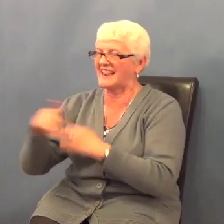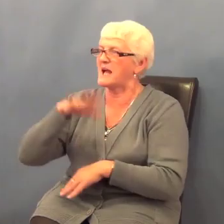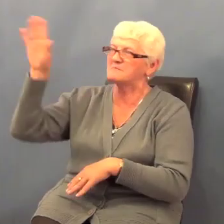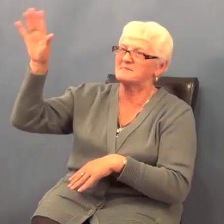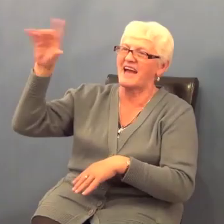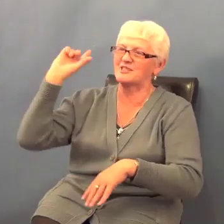Zrobili im "papa" i poszli.